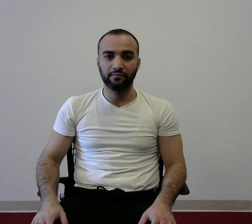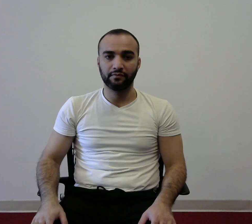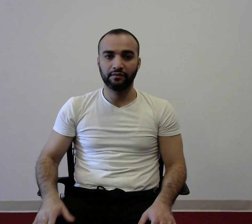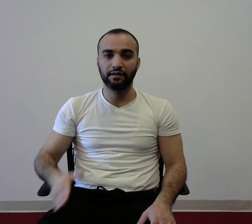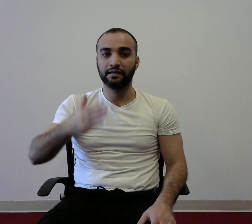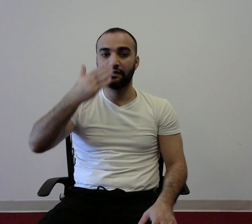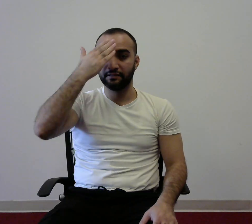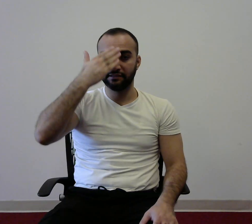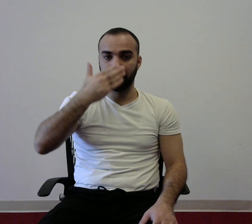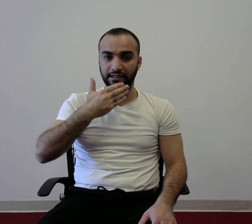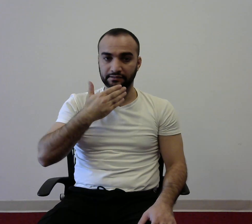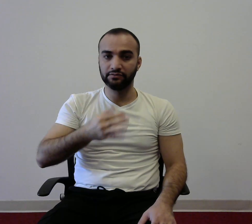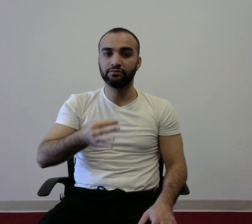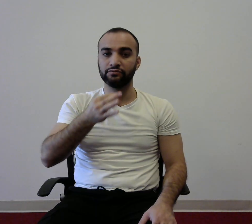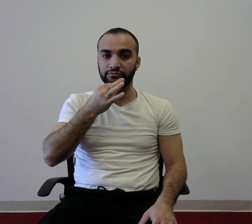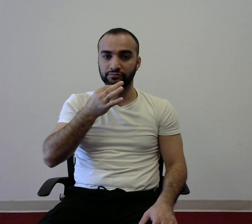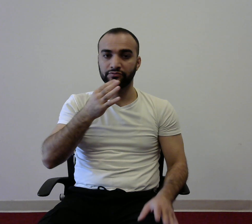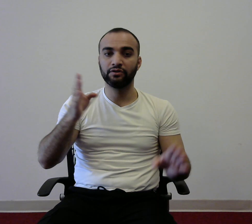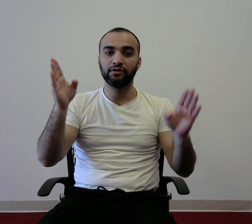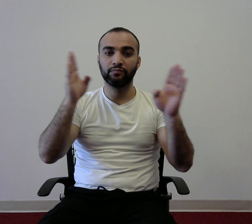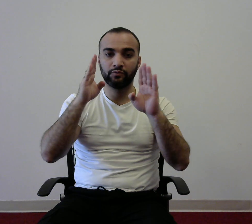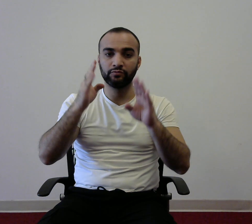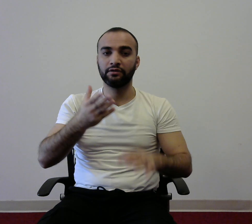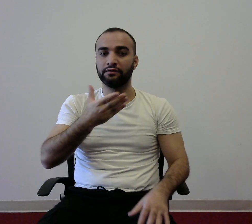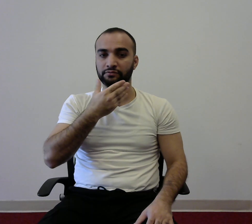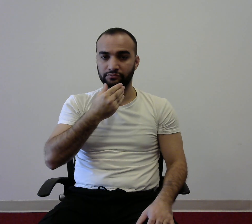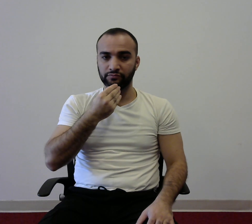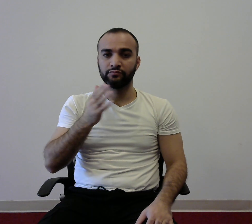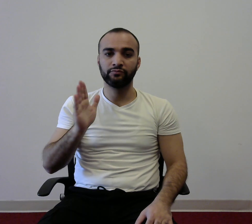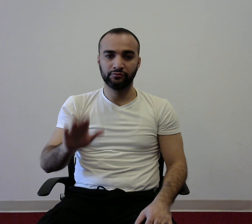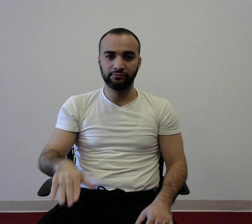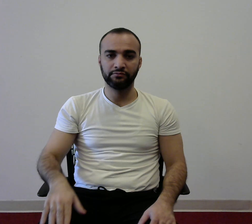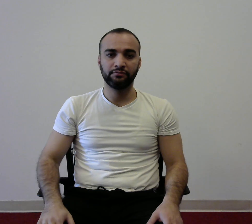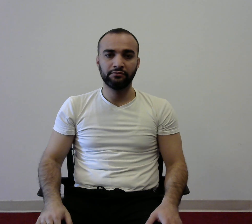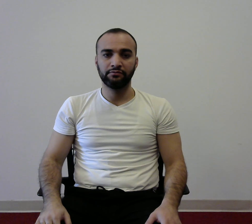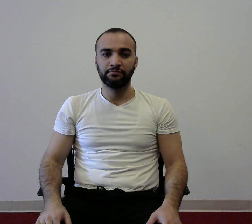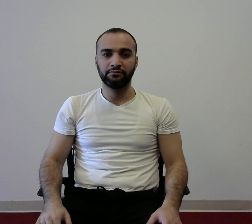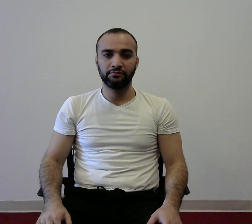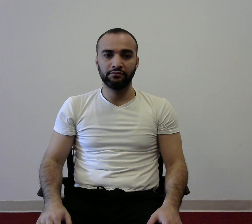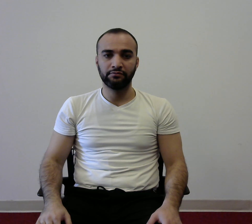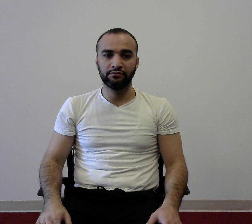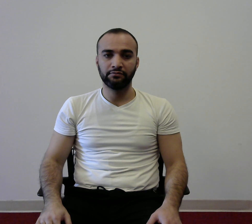Yazda havalar qəşəng olur